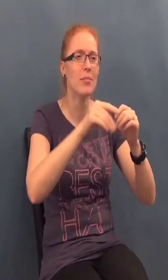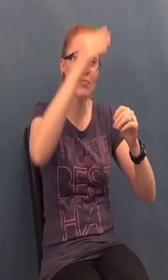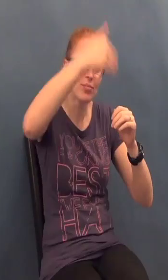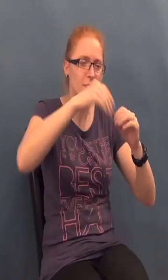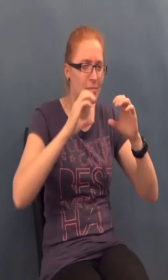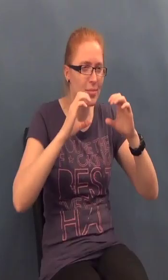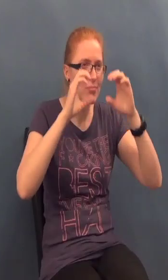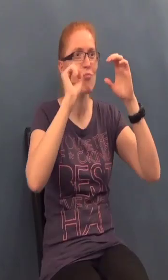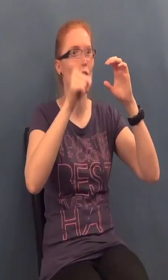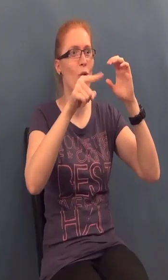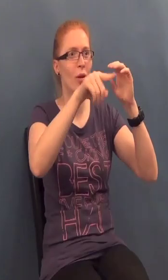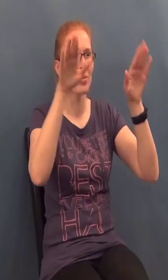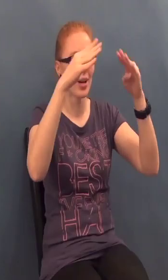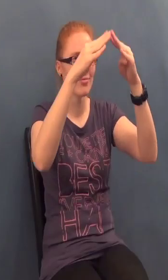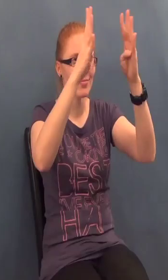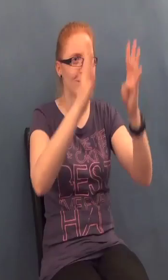Kieruje lornetkę do góry i zauważa ptaszka w klatce.